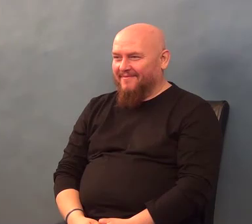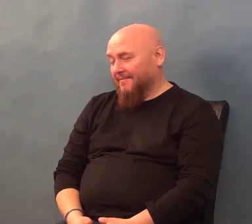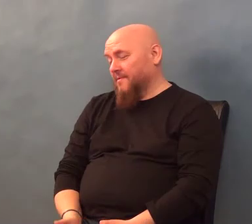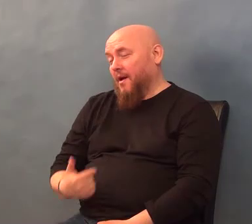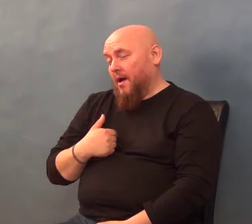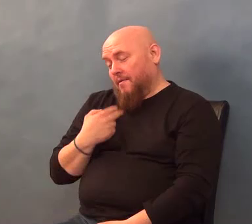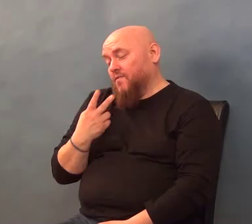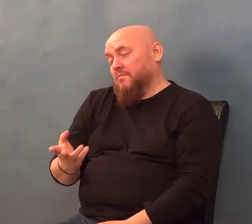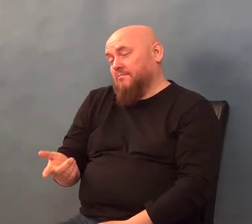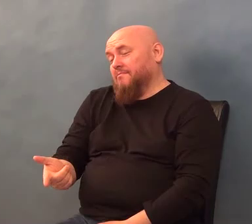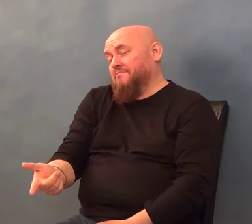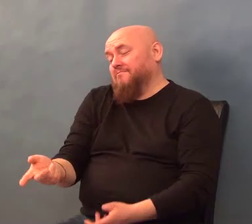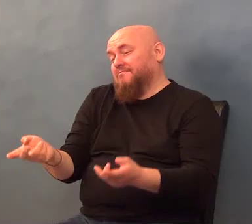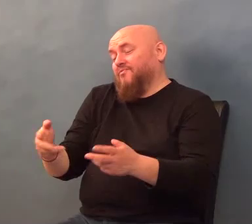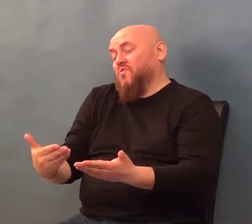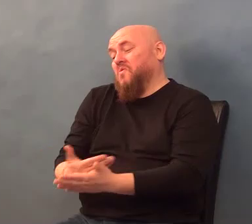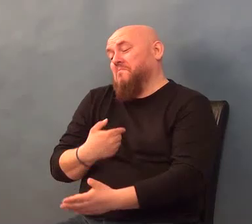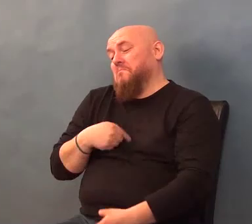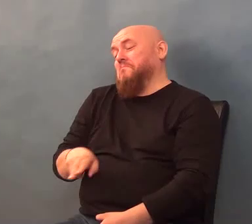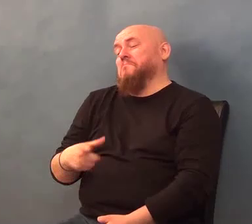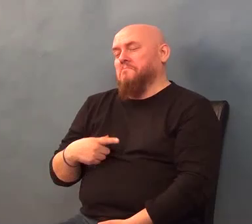Ja widzę, że to jest nowo założone.